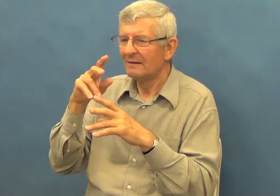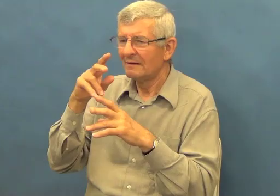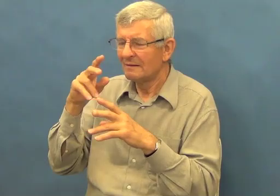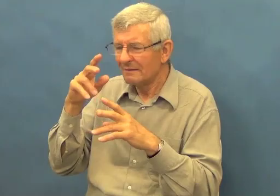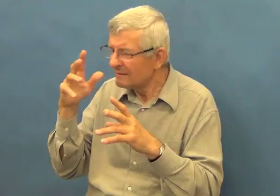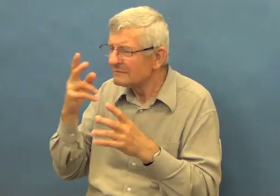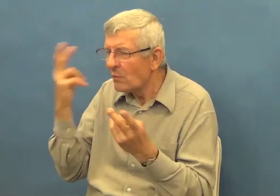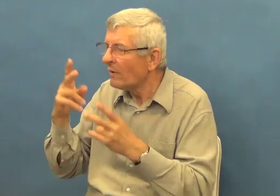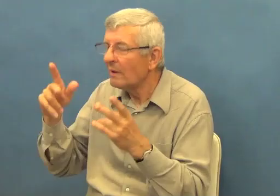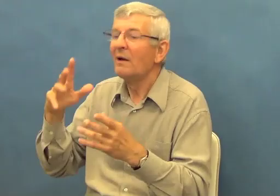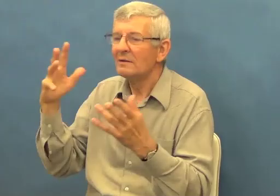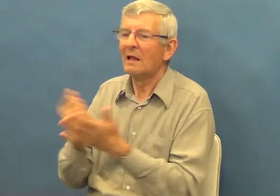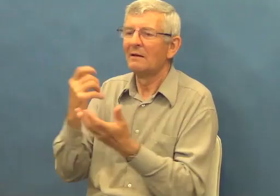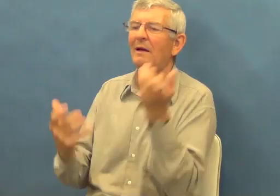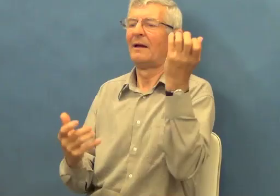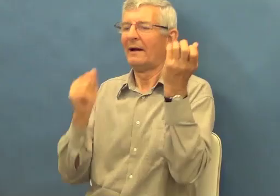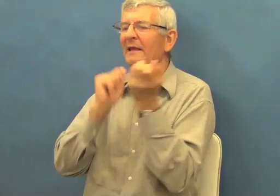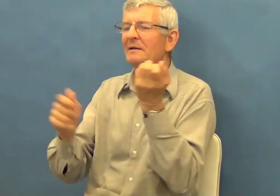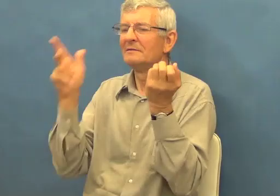Szukał i w końcu ją złapał.